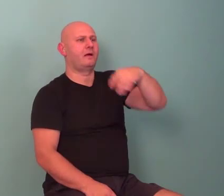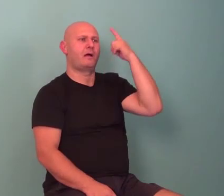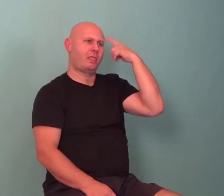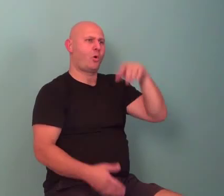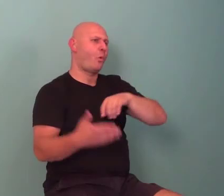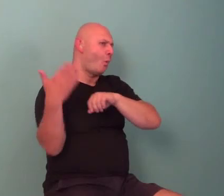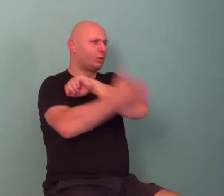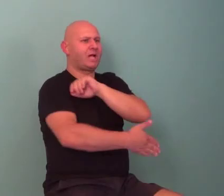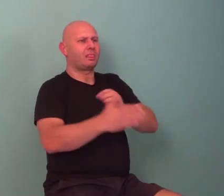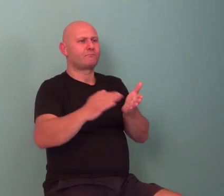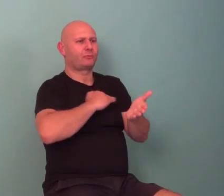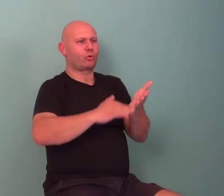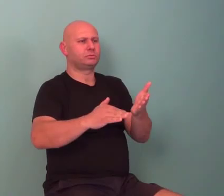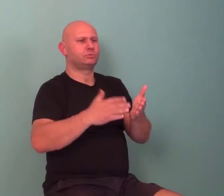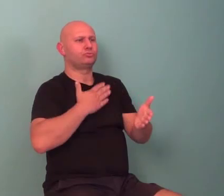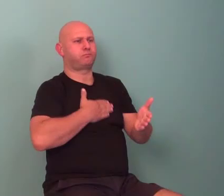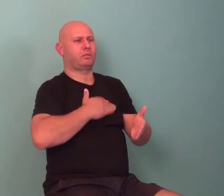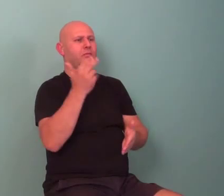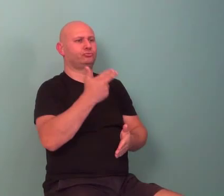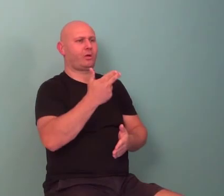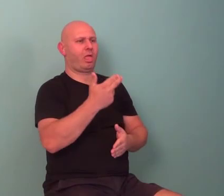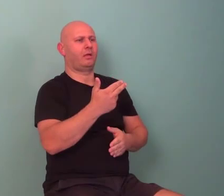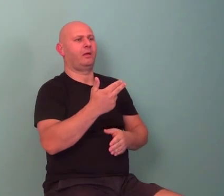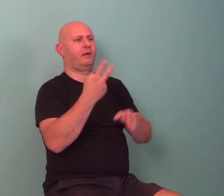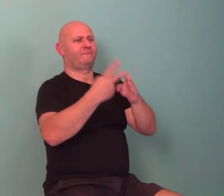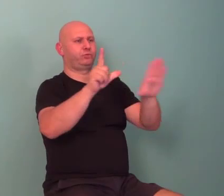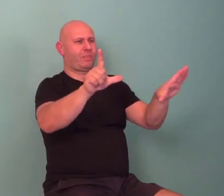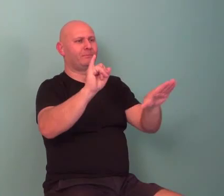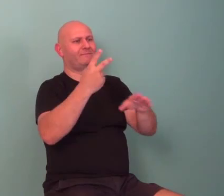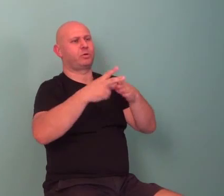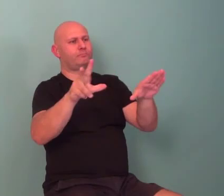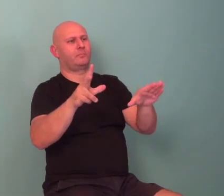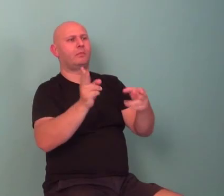Myślę, że na końcu miesiąca, w sobotę i niedzielę, dwudziestego siódmego i dwudziestego ósmego.